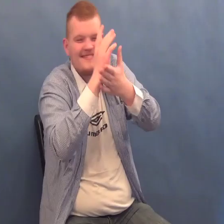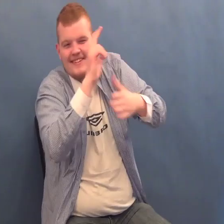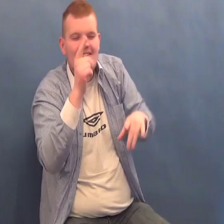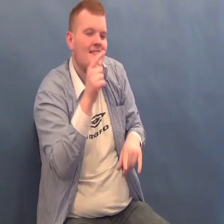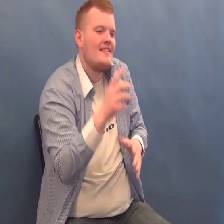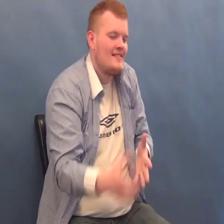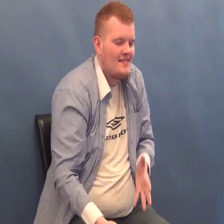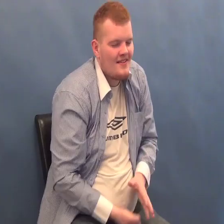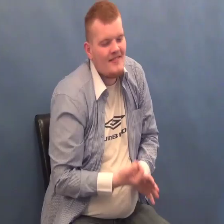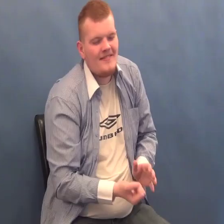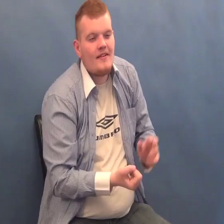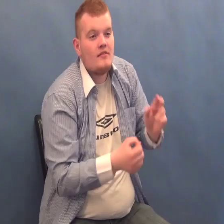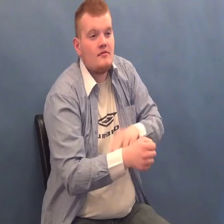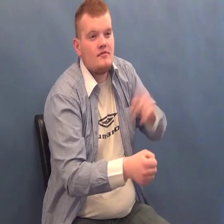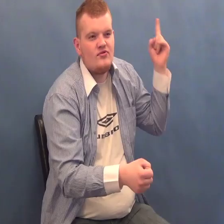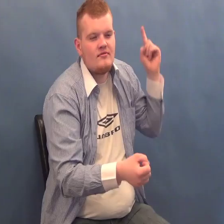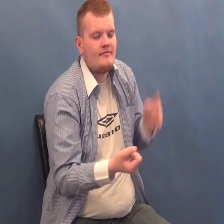I przy kolejnych oknach chłopak znów przygotowuje się do rzucania, ale z tyłu podchodzi do niego policjant.